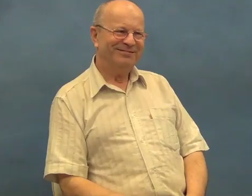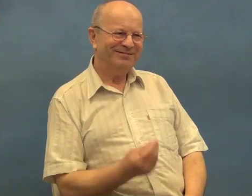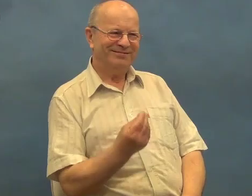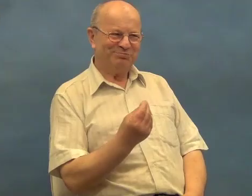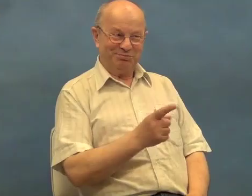Wspaniałe.